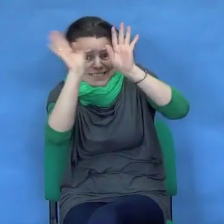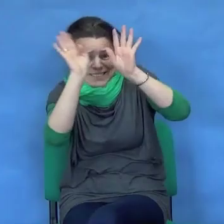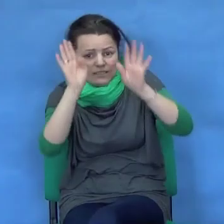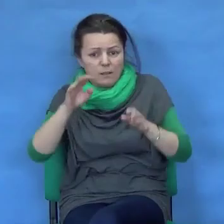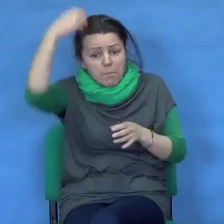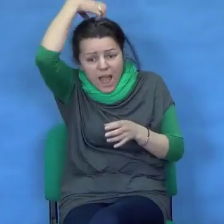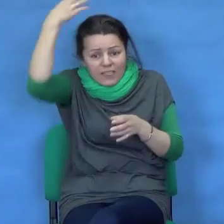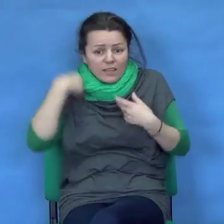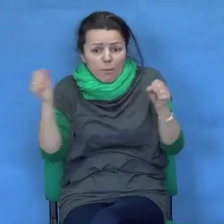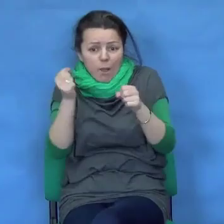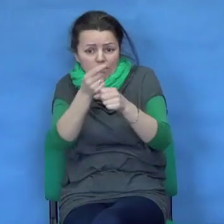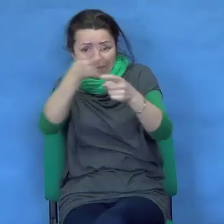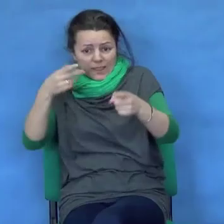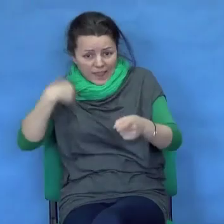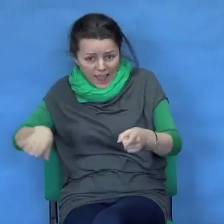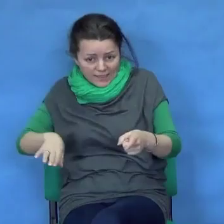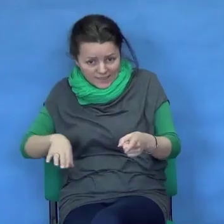Nie chce małego owocu. Boi się.